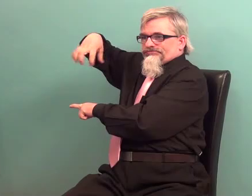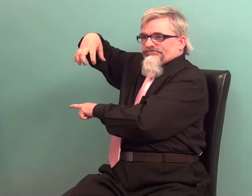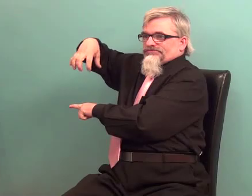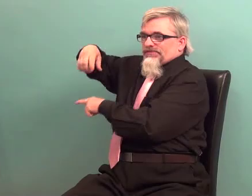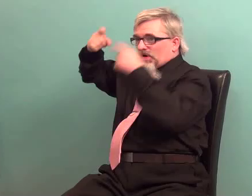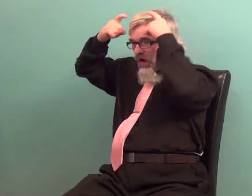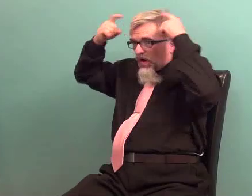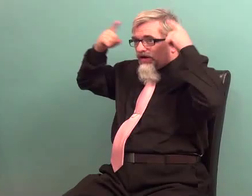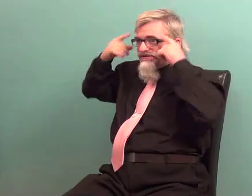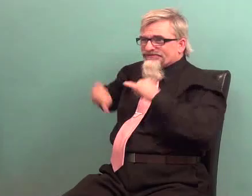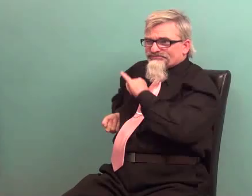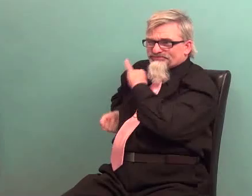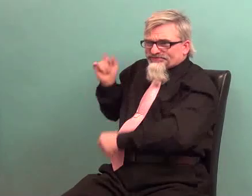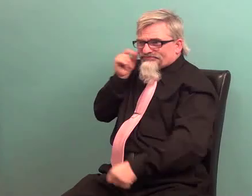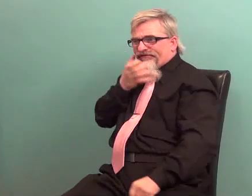Myszka Miki ignoruje budzik, woli dalej spać.